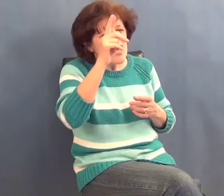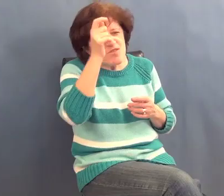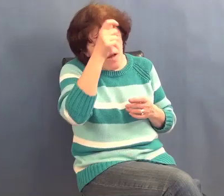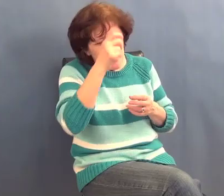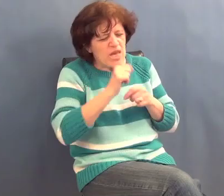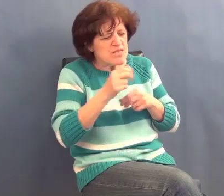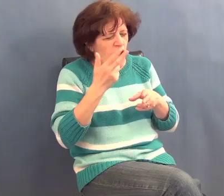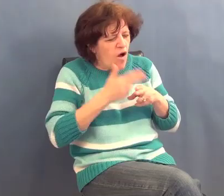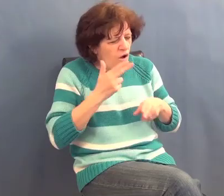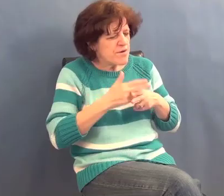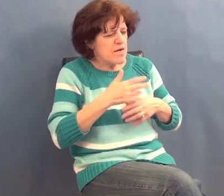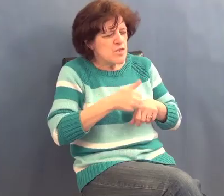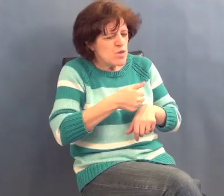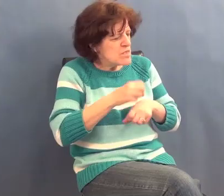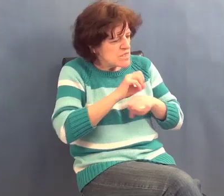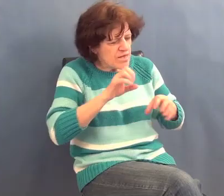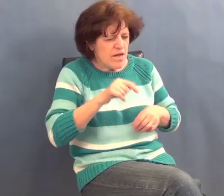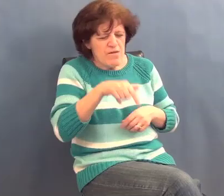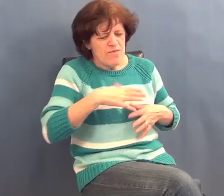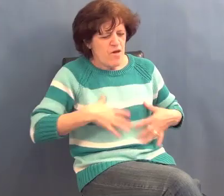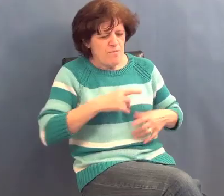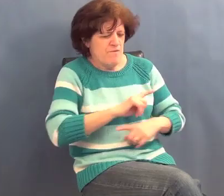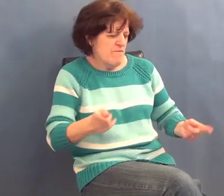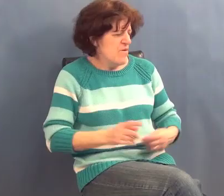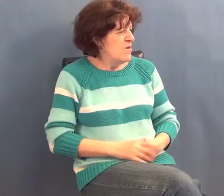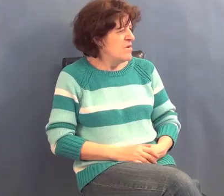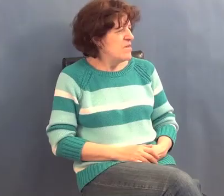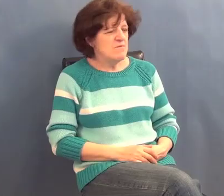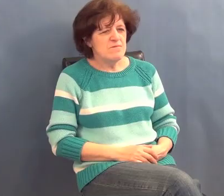Ktoś z tych ludzi ma chorobę jakąś na skórę i nosi zarazki, nie wolno się kąpać.